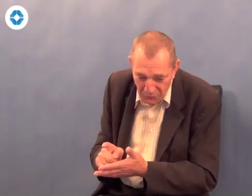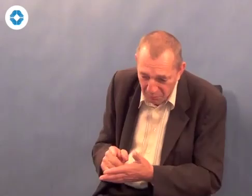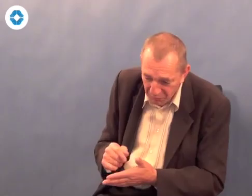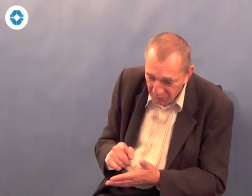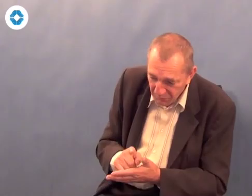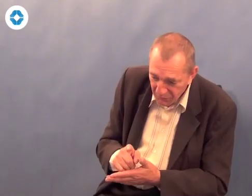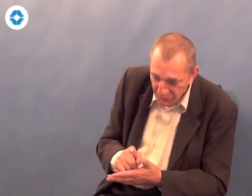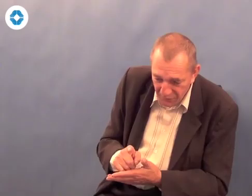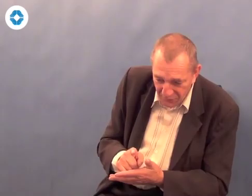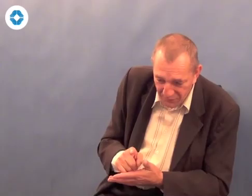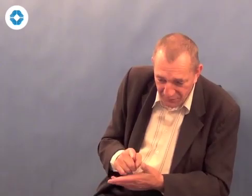Mysz.